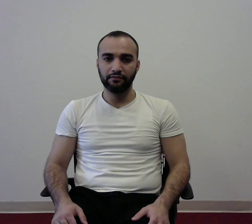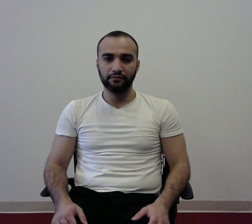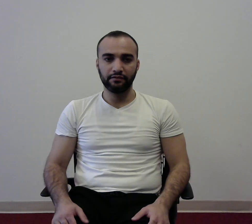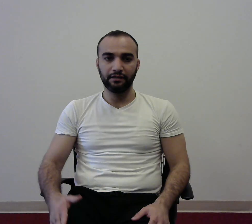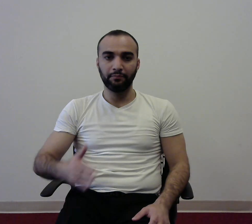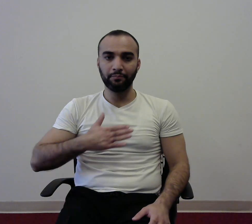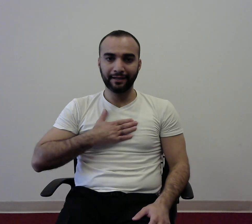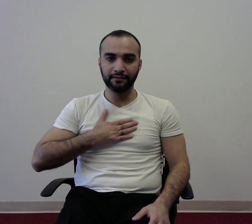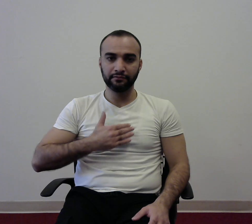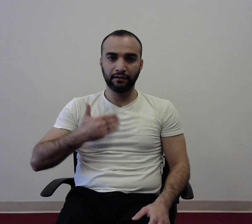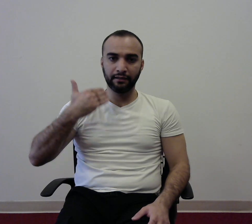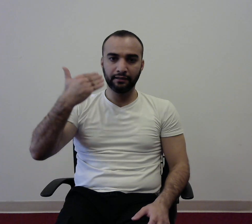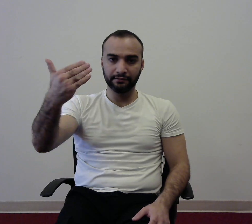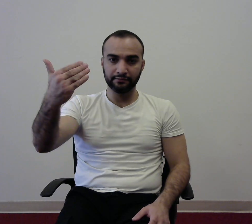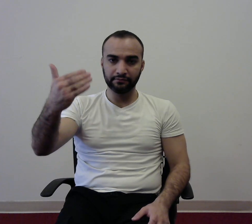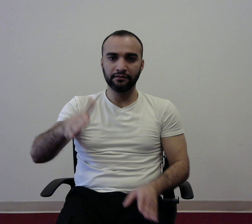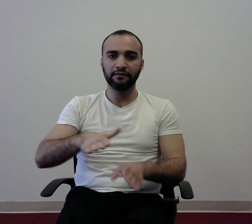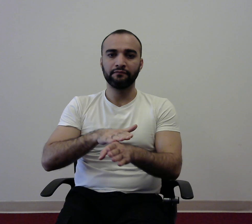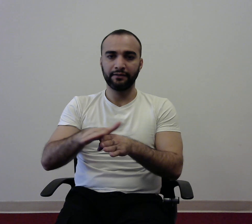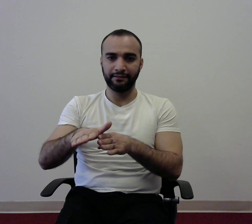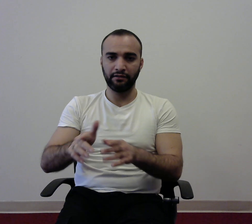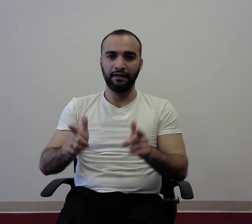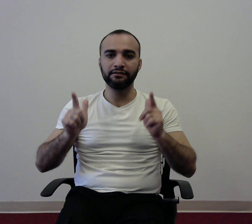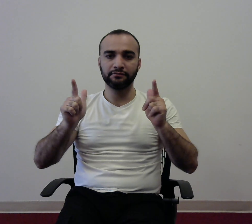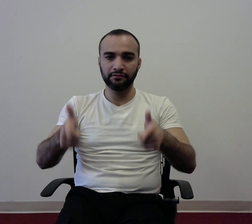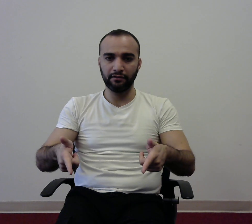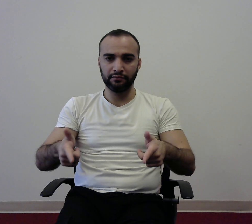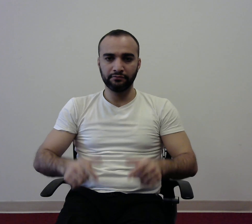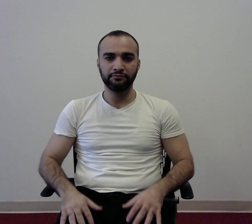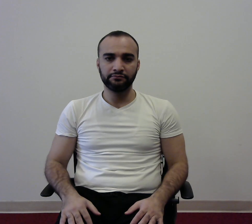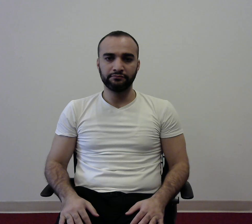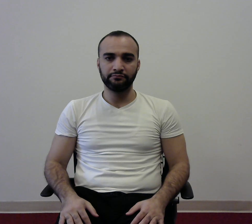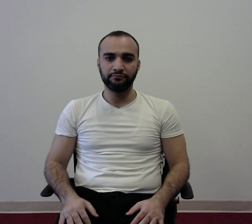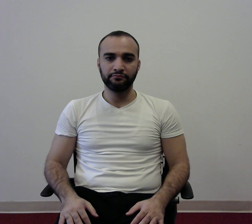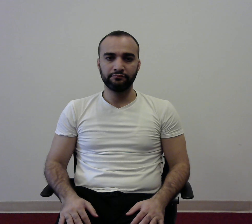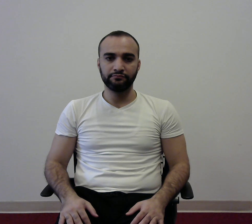Mən sizinlə tamamilə razıyam